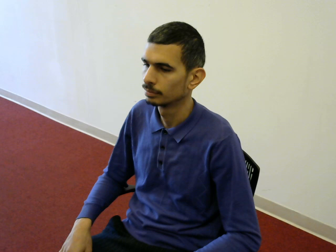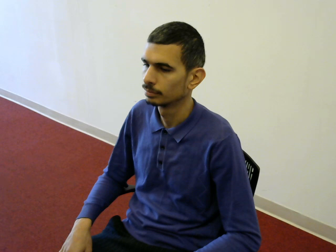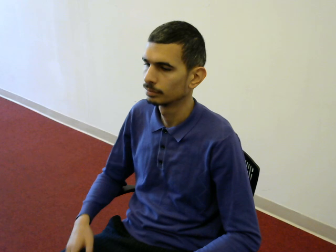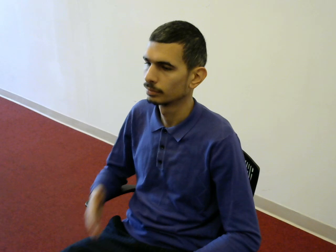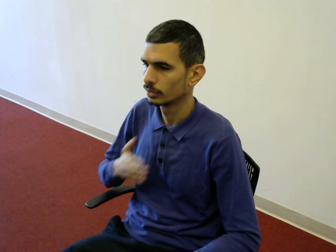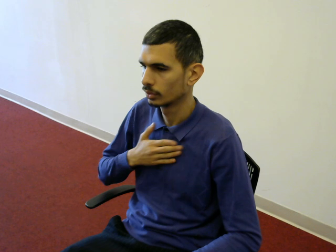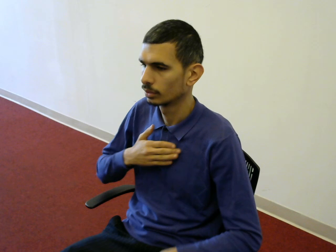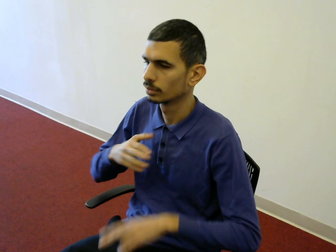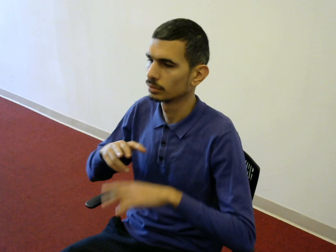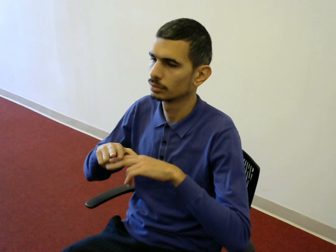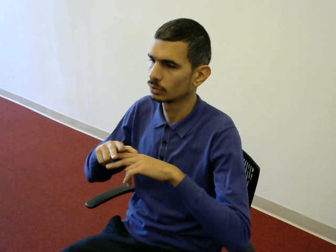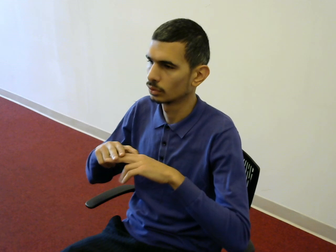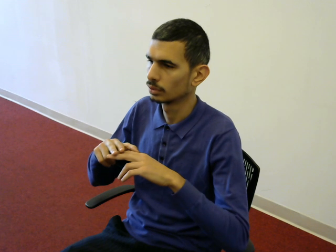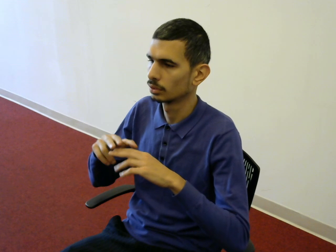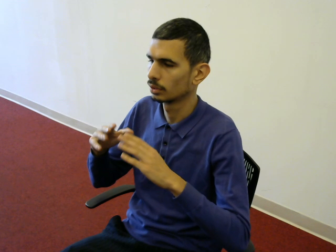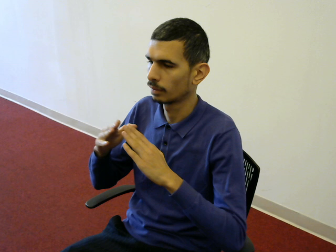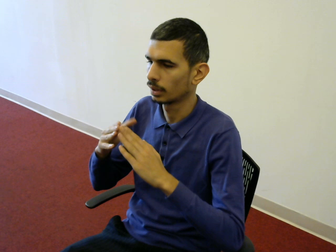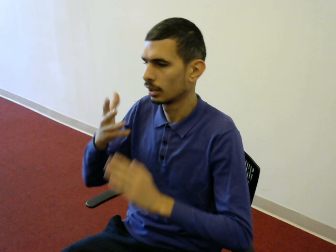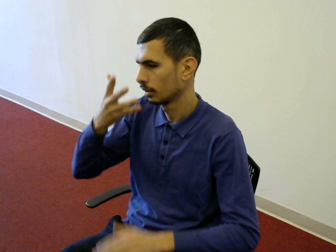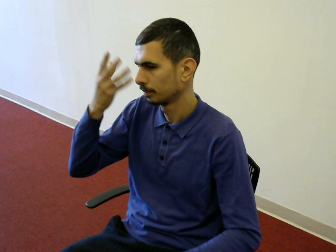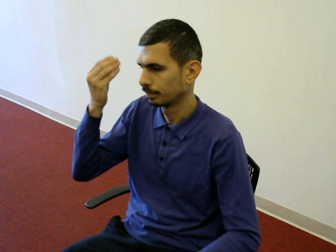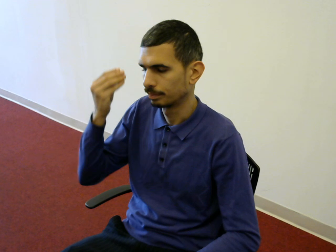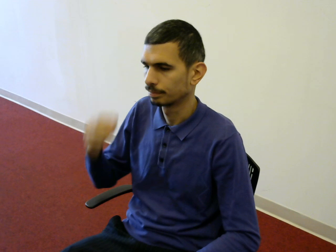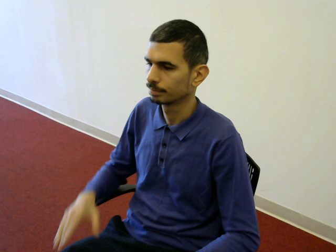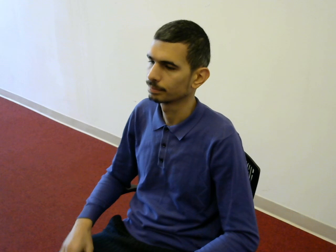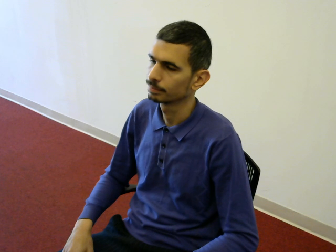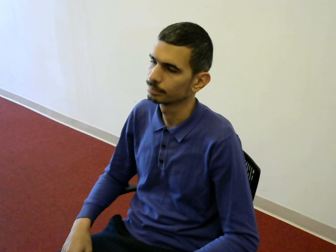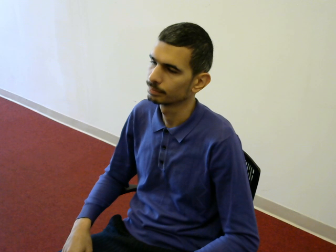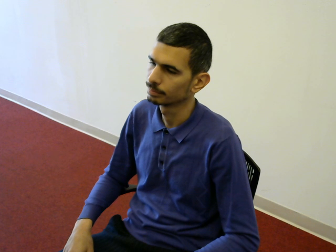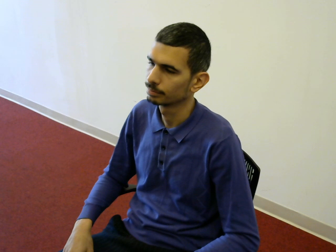Mən şəxsiyyət vəsiqəsini evdə unutmuşam